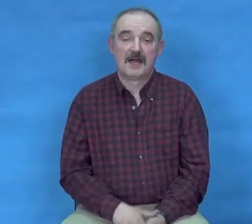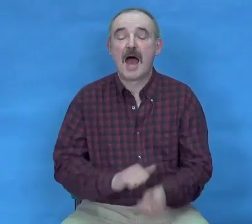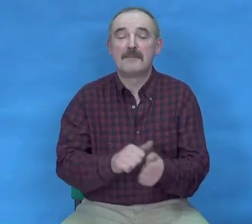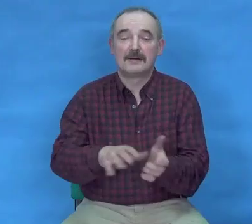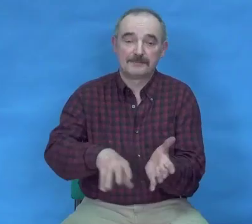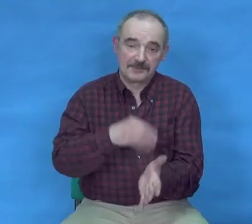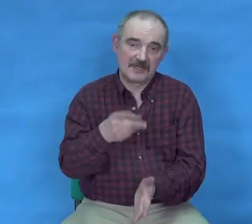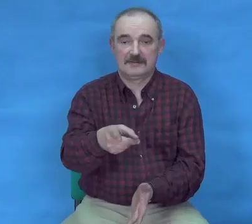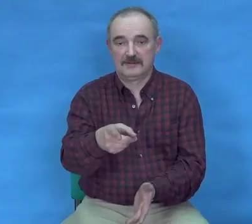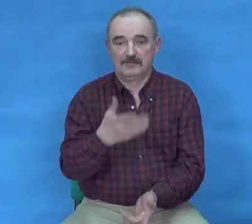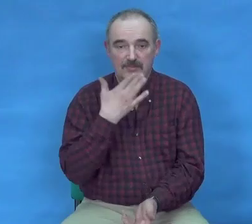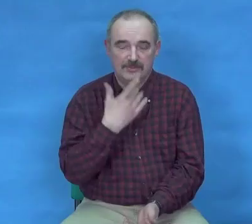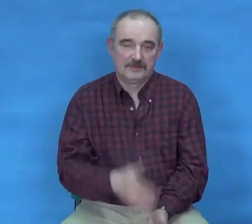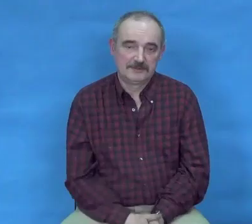Albo wszystko się wyczerpało tak, jak ty mówiłeś.